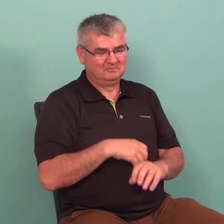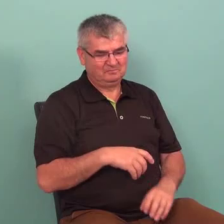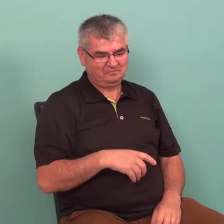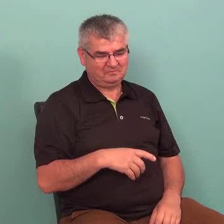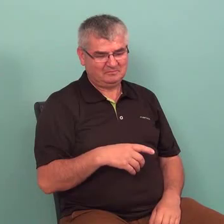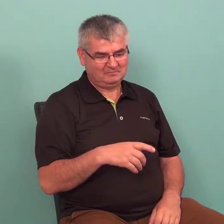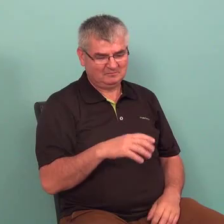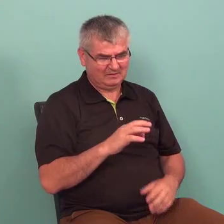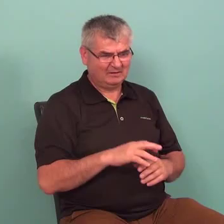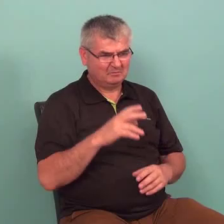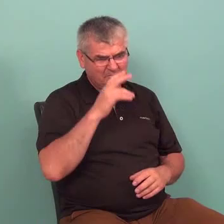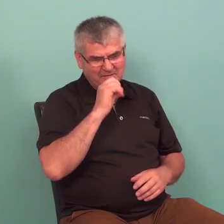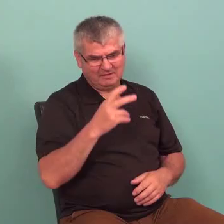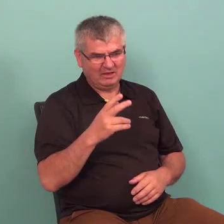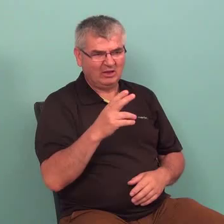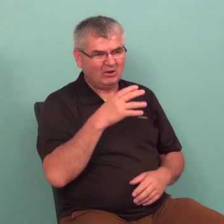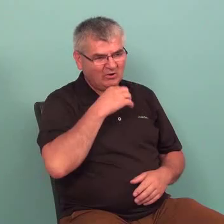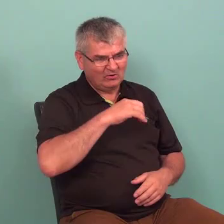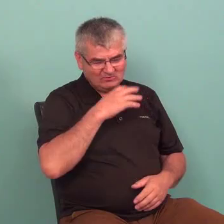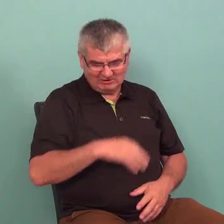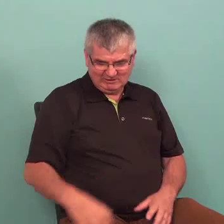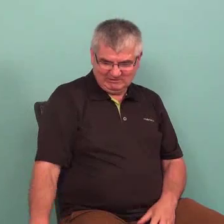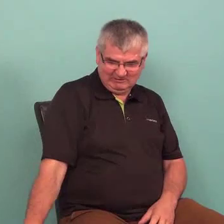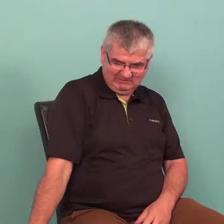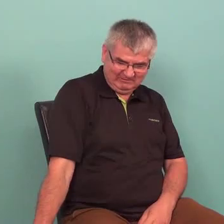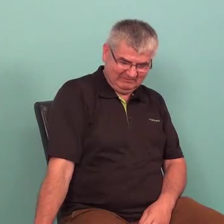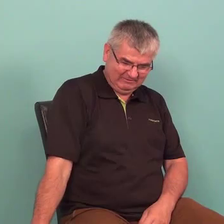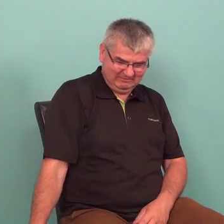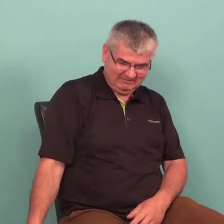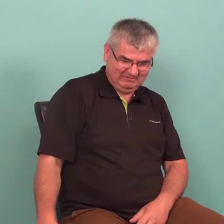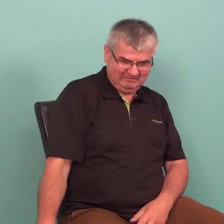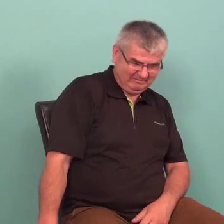Akurat zjawia się pan razem z kozą, ciągnie ją.